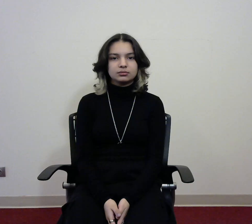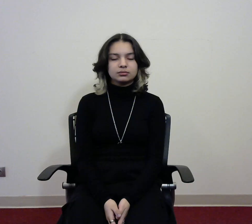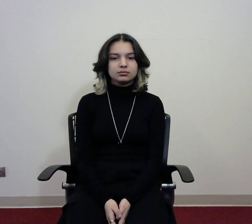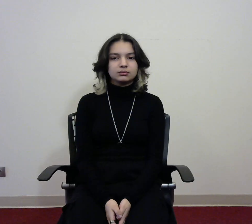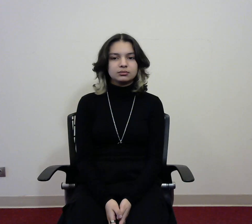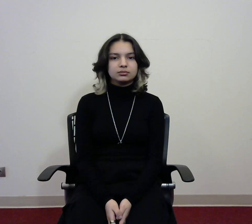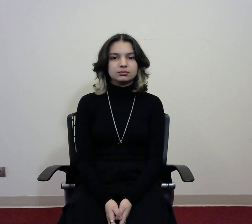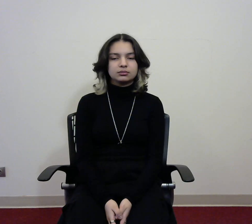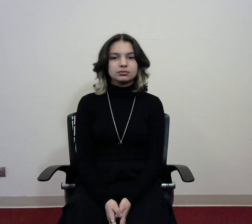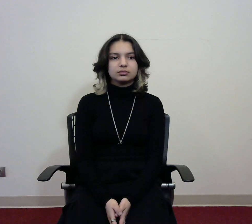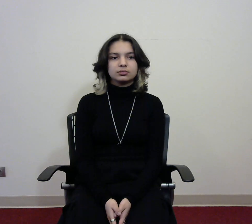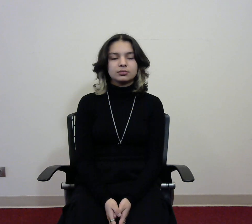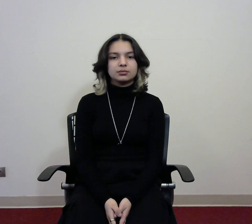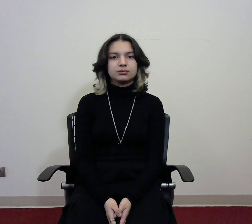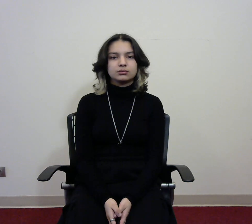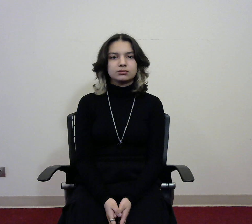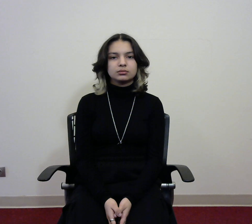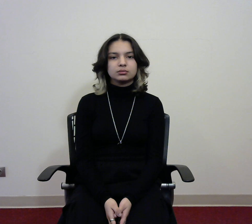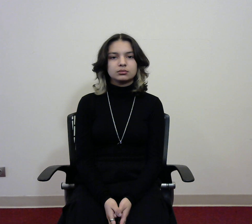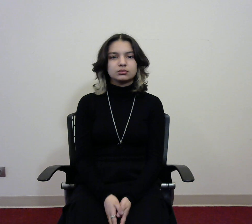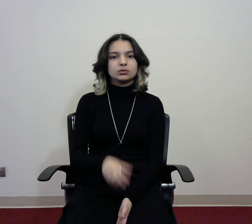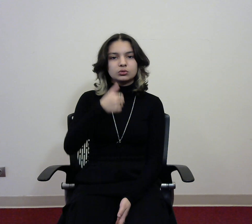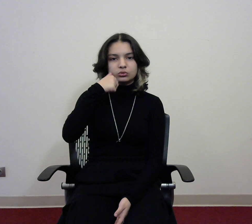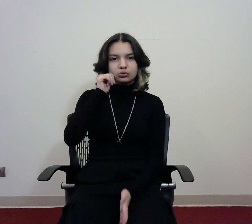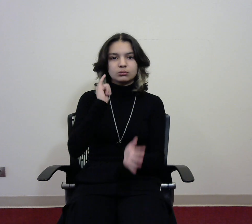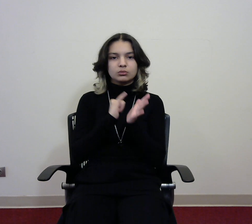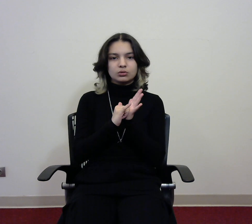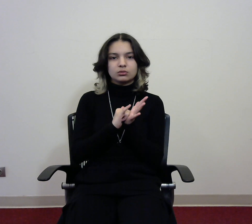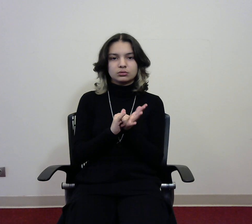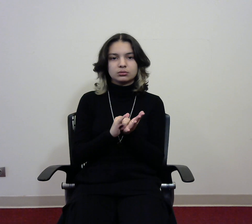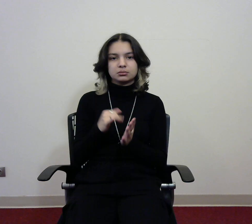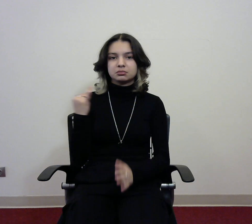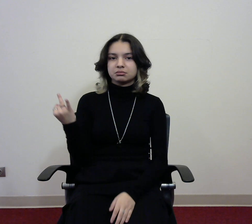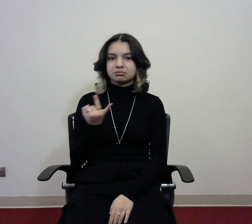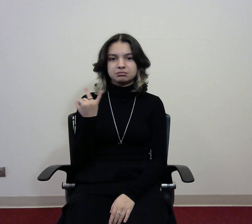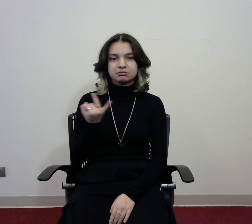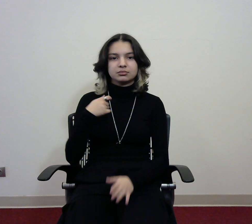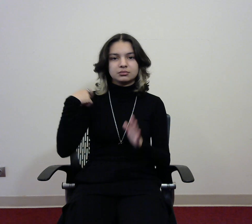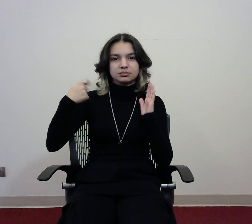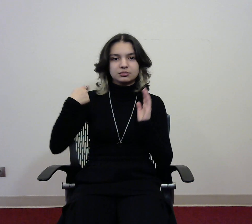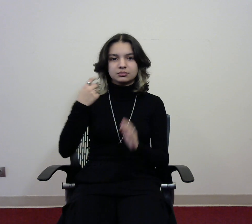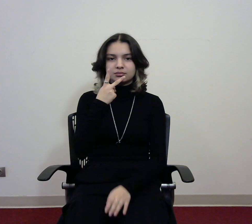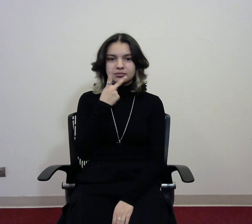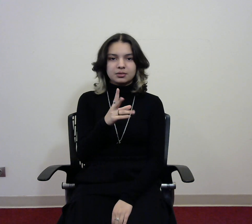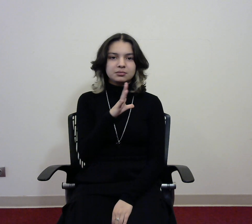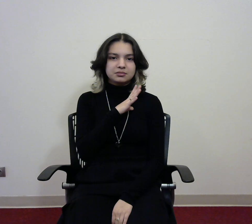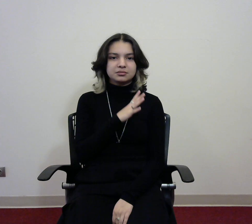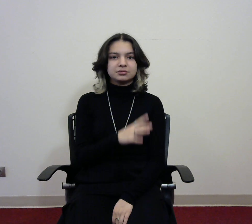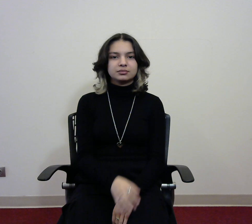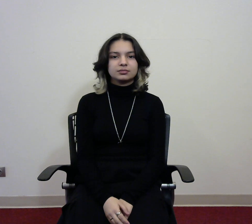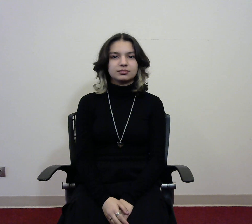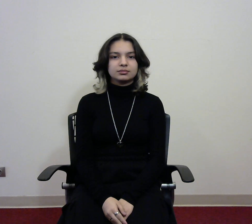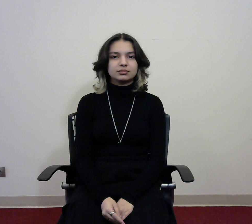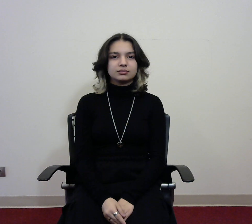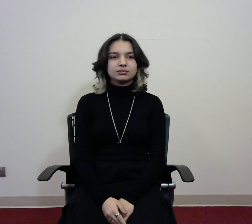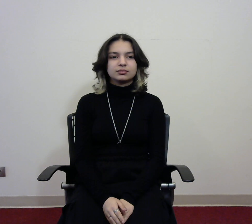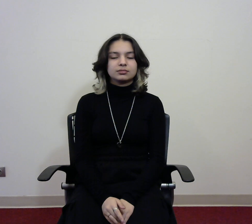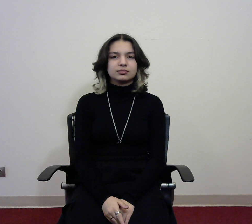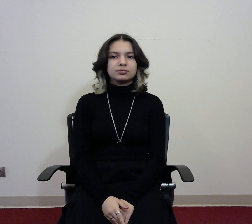Dünən YouTube da maraqlı videoya baxmışam